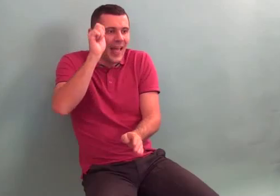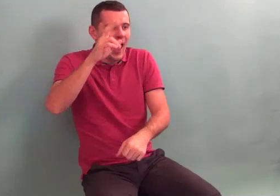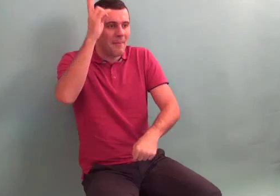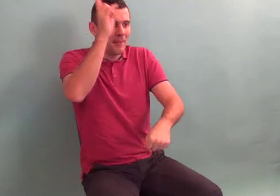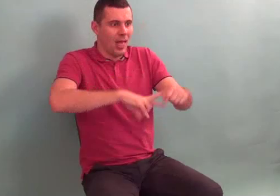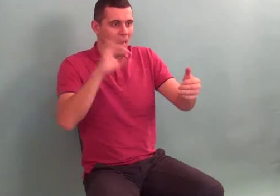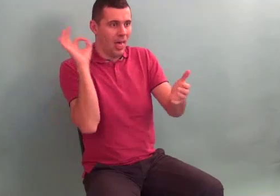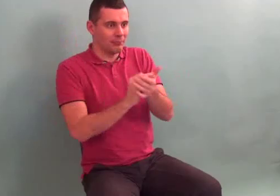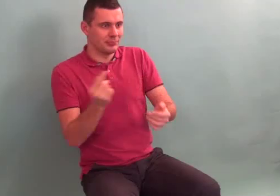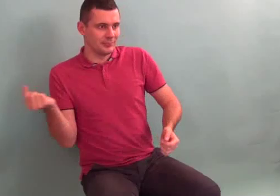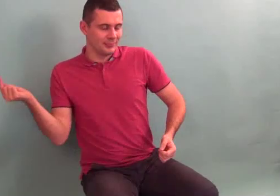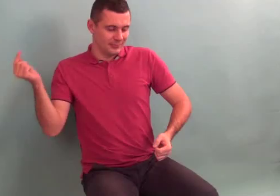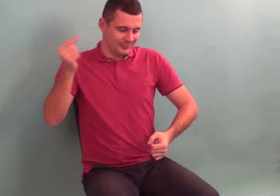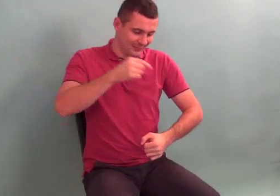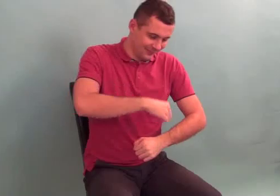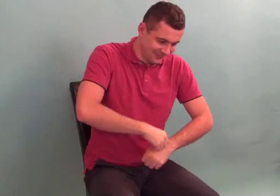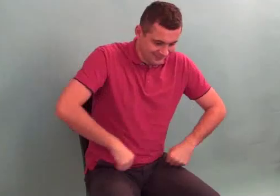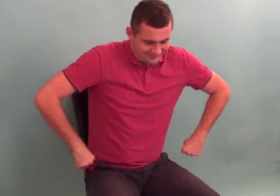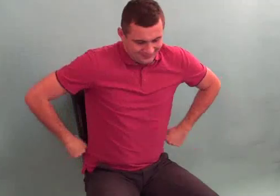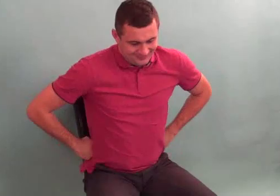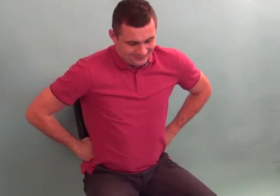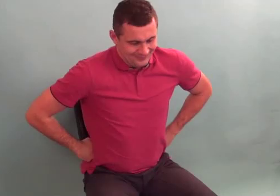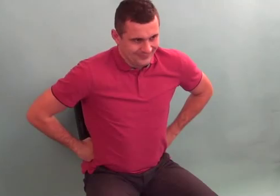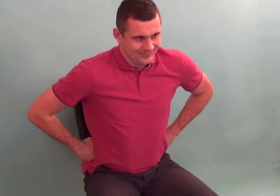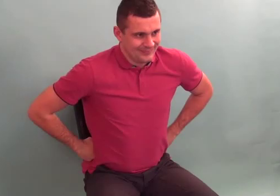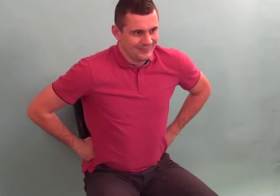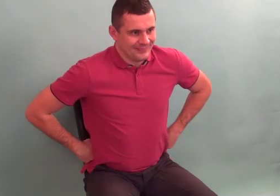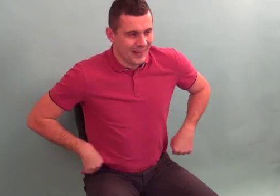Niespodziewanie staje nad nim policjant, bierze się pod boki.